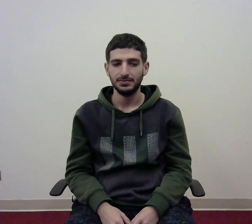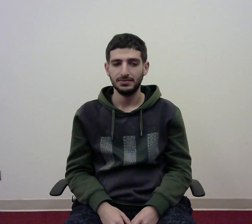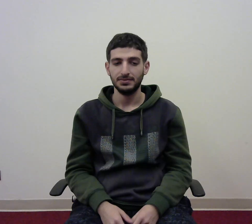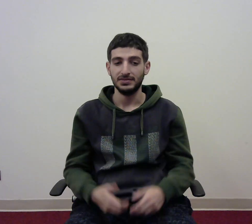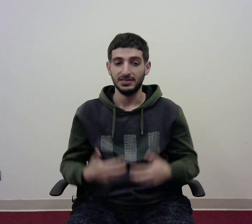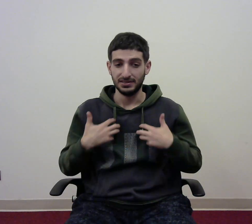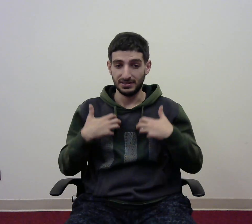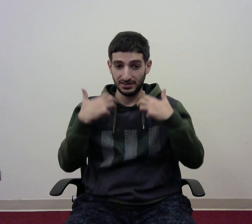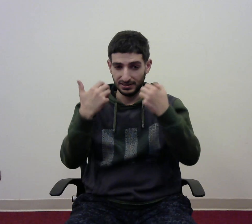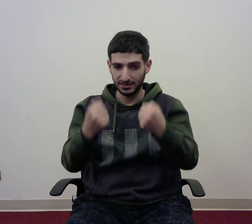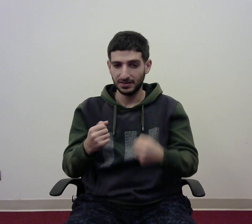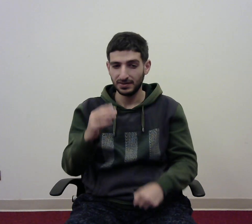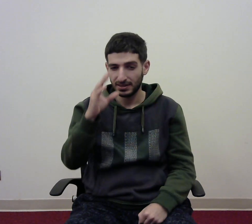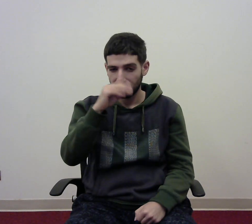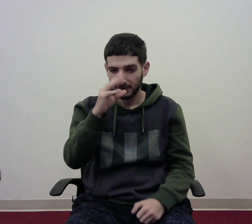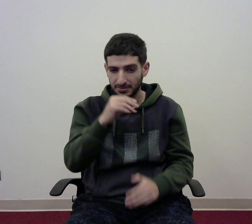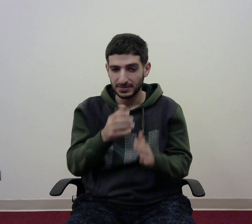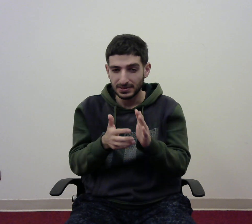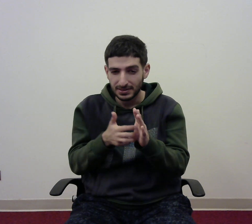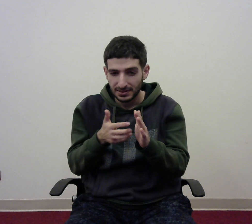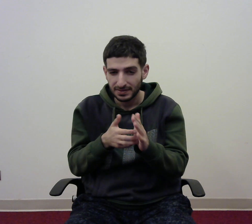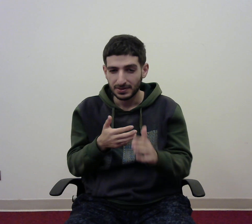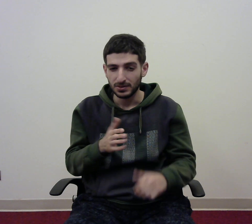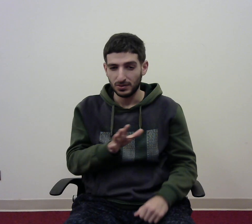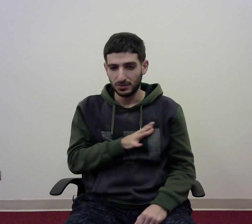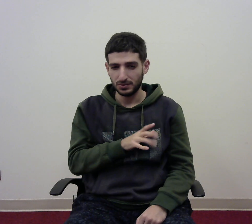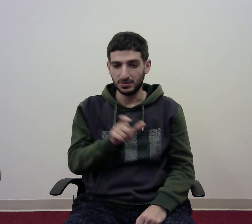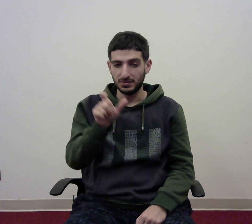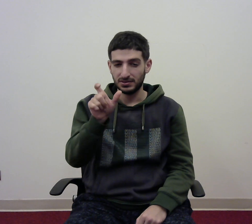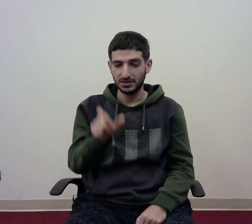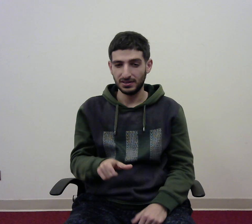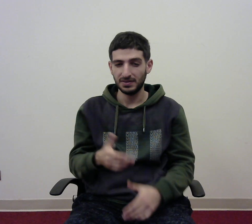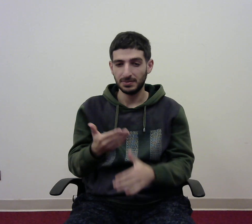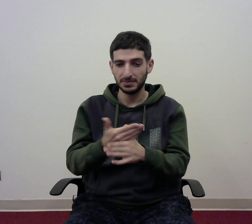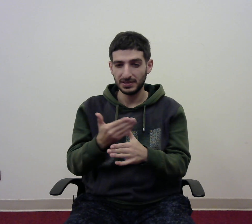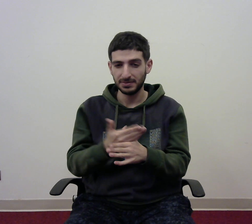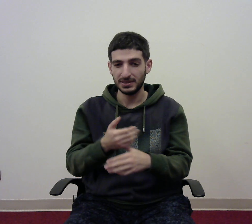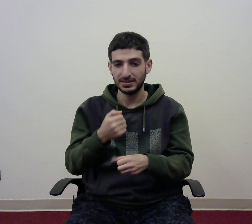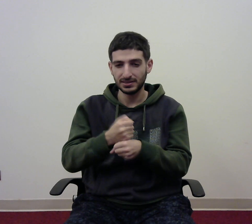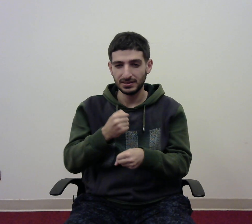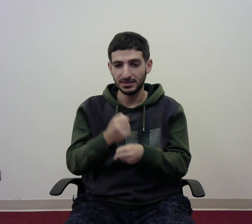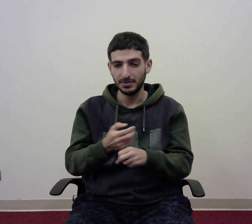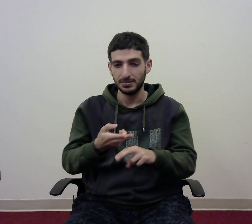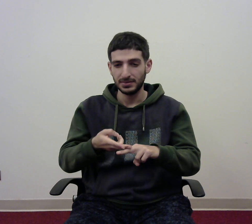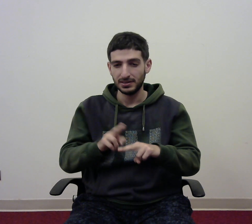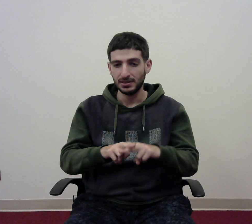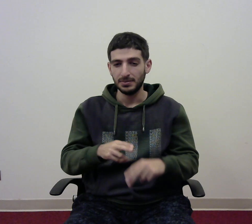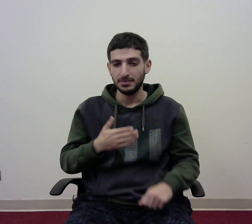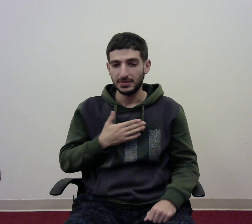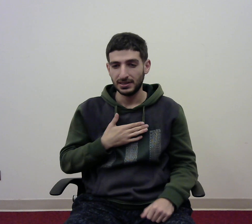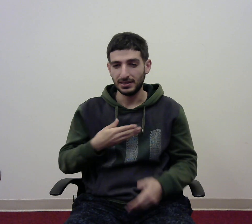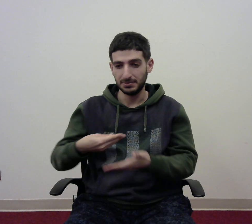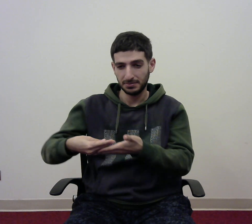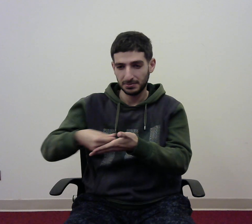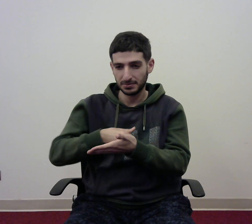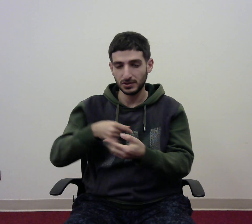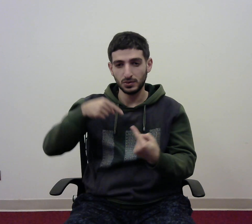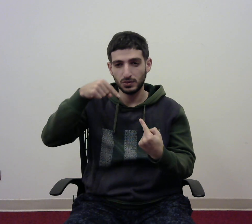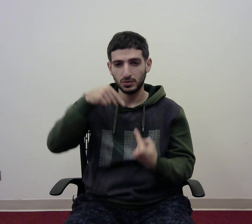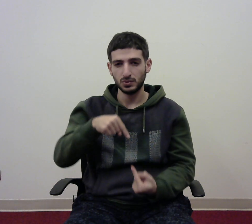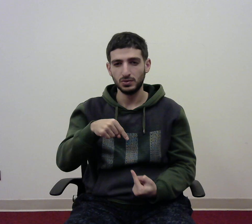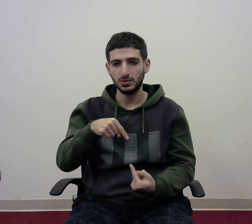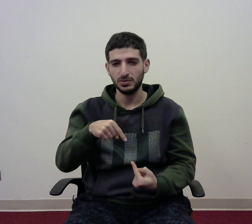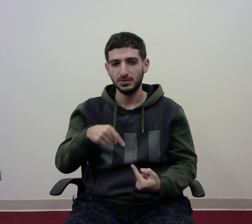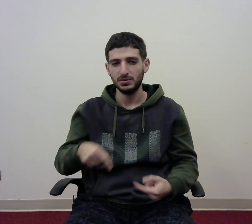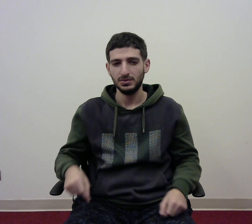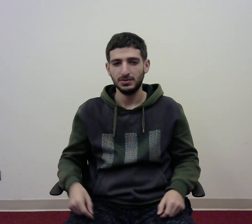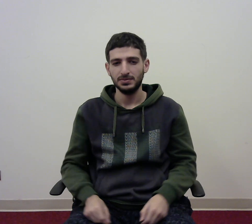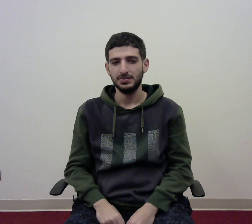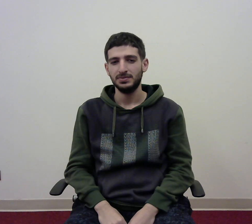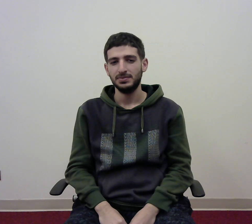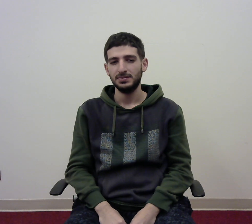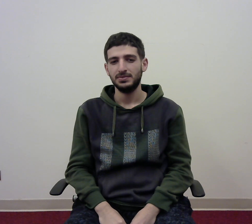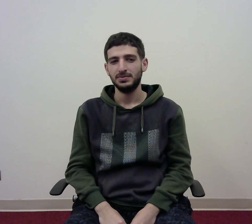Sağlamlıq imkanı məhdud olan şəxsə kömək etdiyimə görə mənə ödəniş düşürmü?